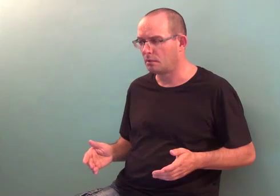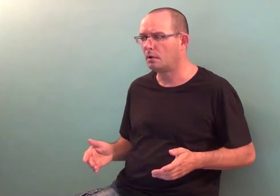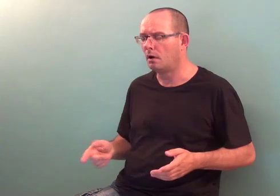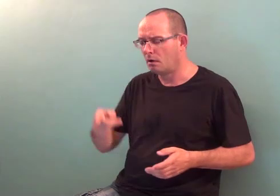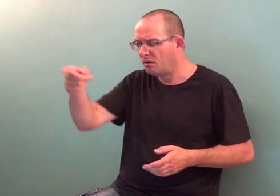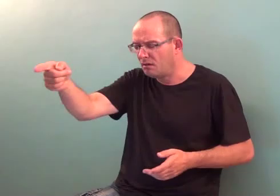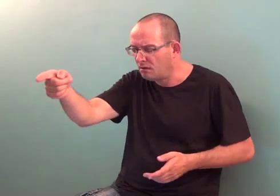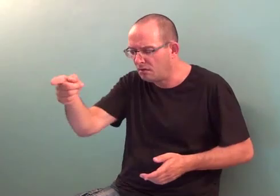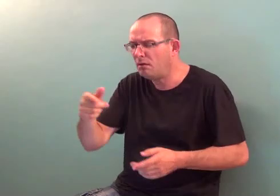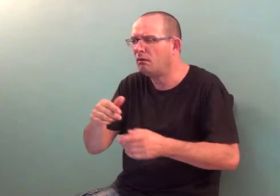Ty...